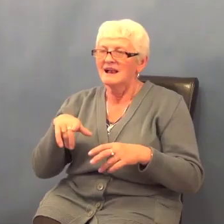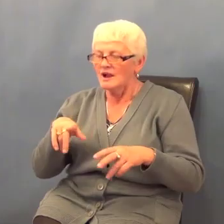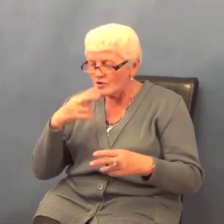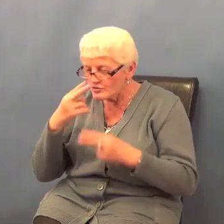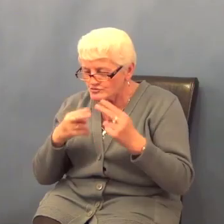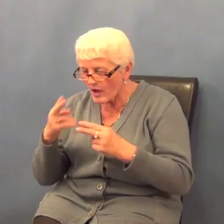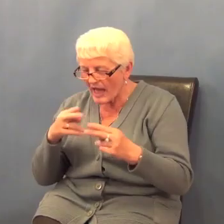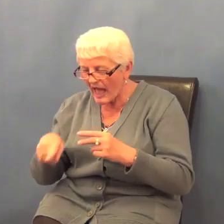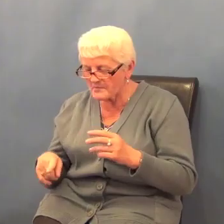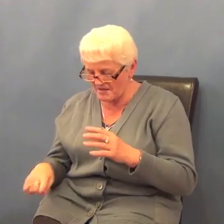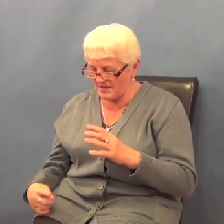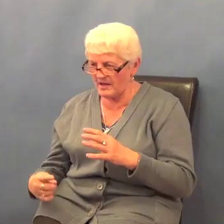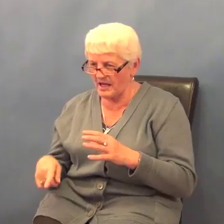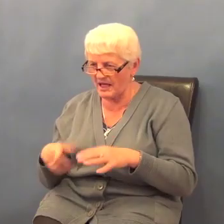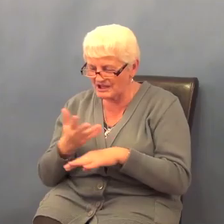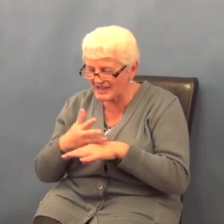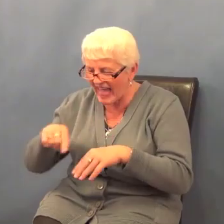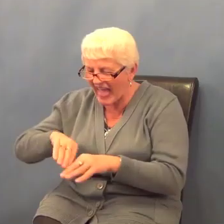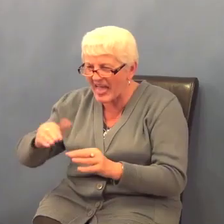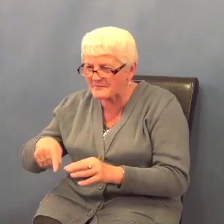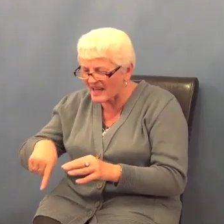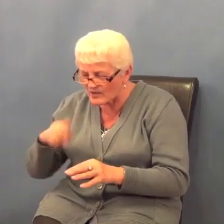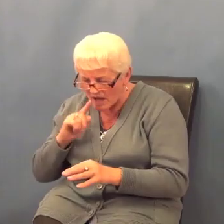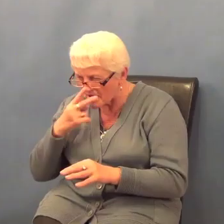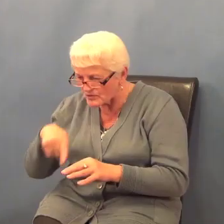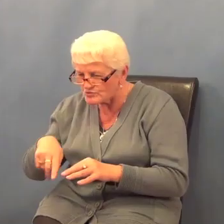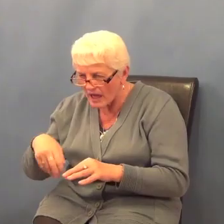Chłopiec szukał w norze w ziemi.